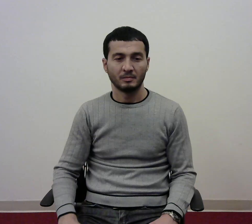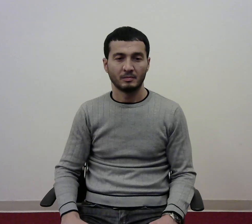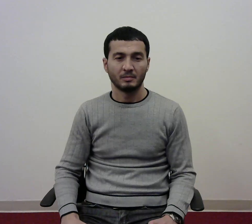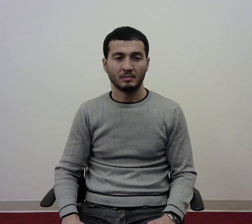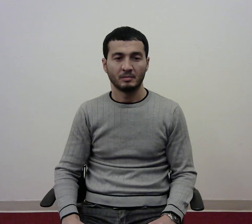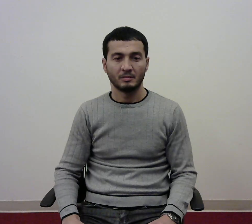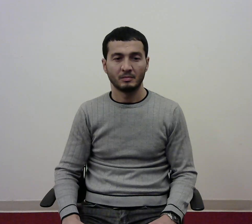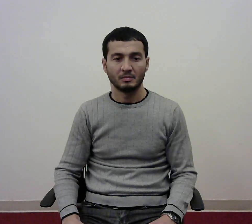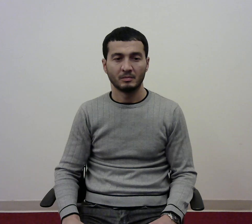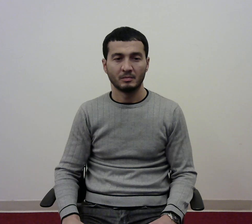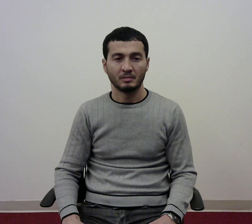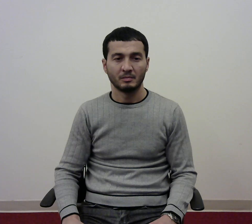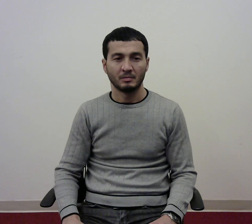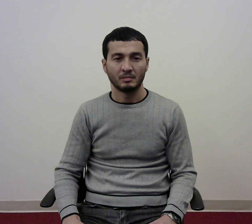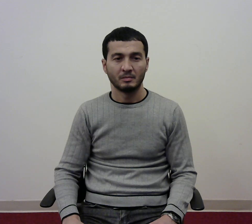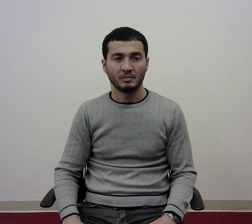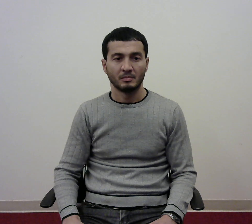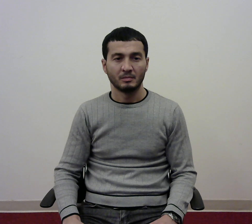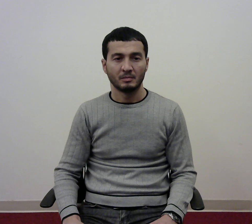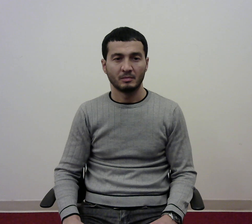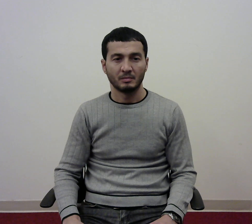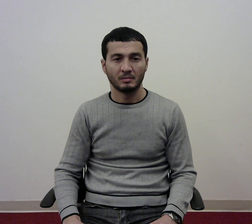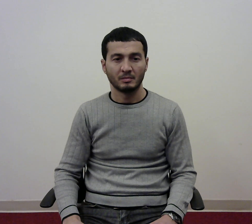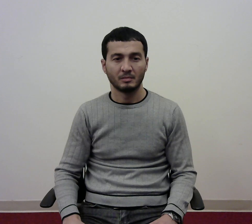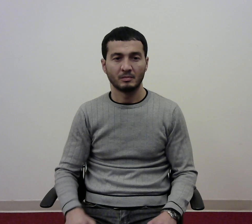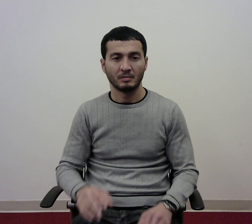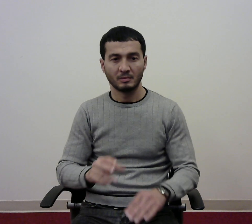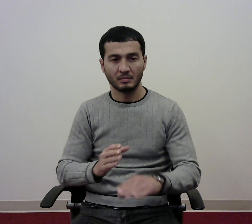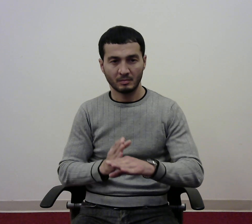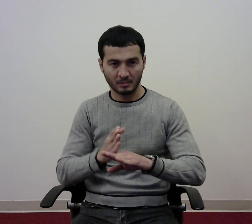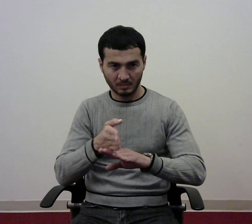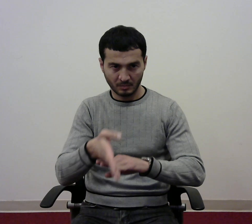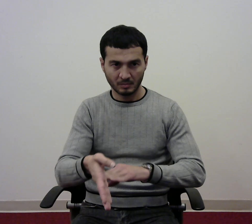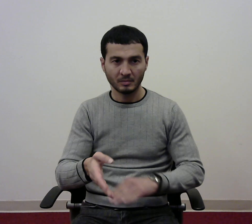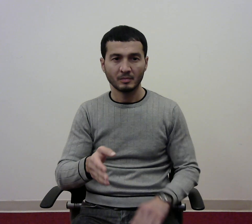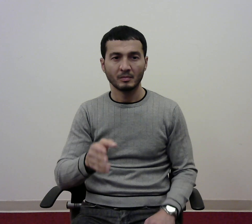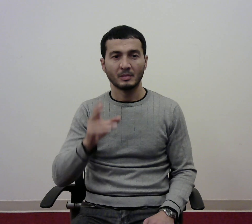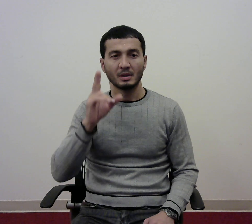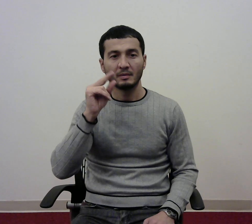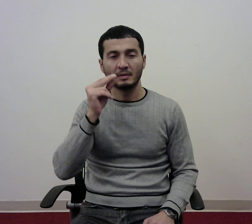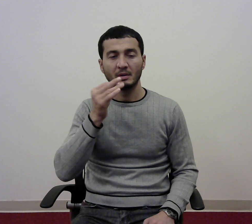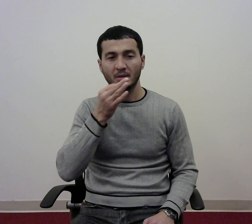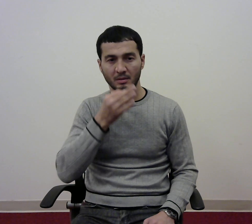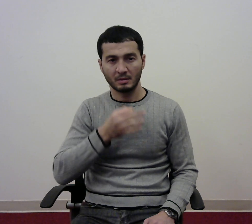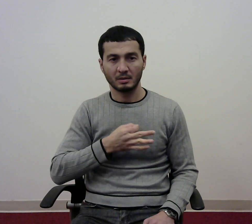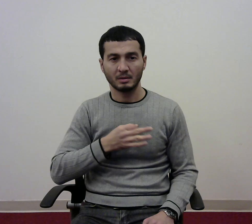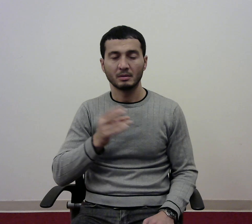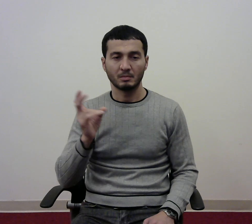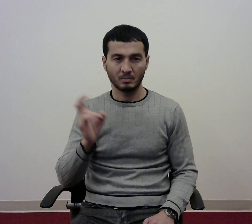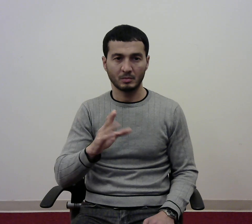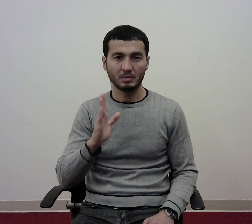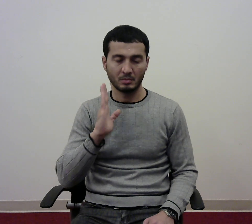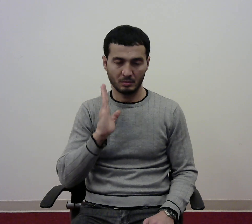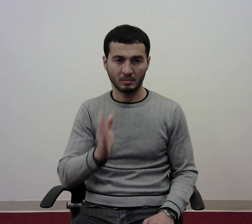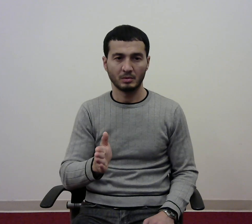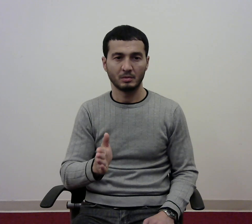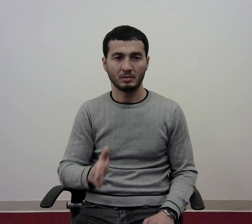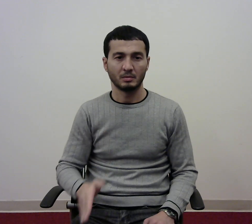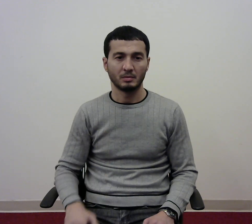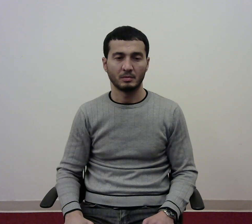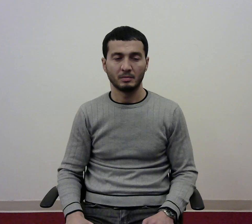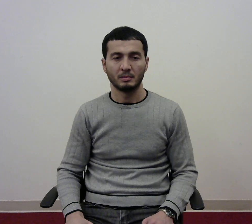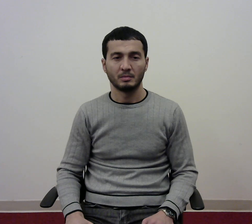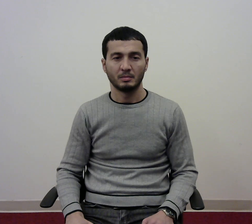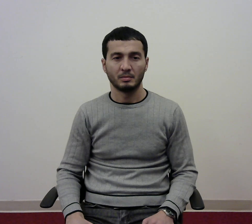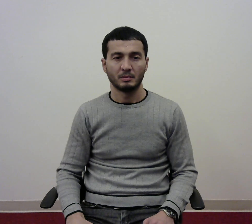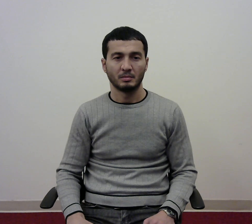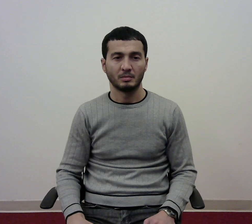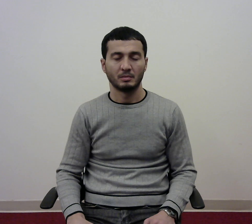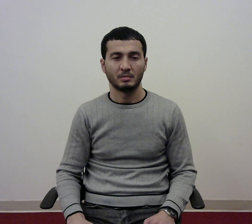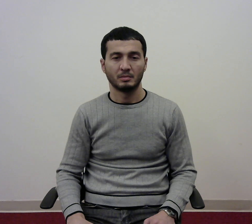Müraciətimə nə vaxt cavab gələcək?